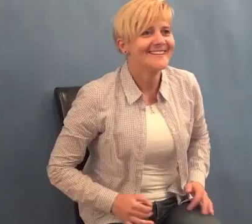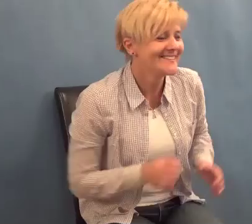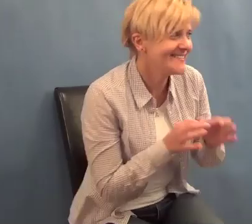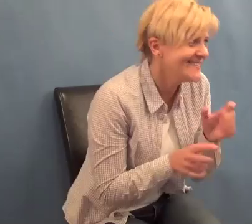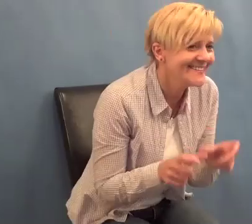Dokładnie pilnuje.